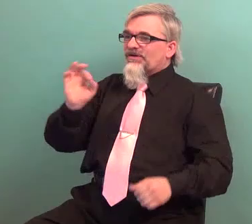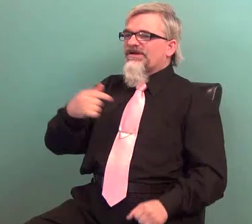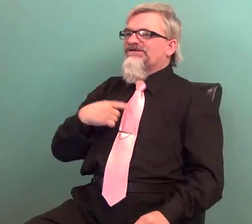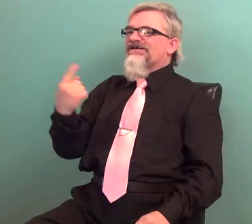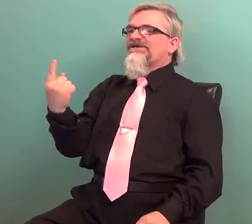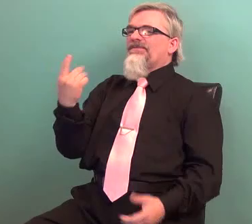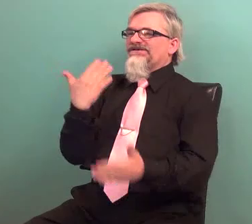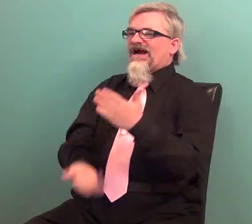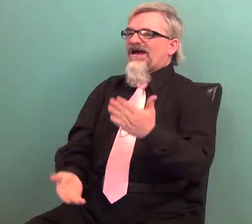Ja jestem sam - to strata.